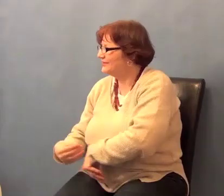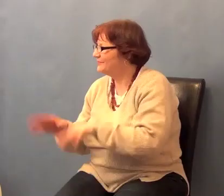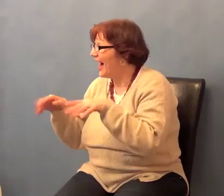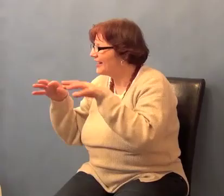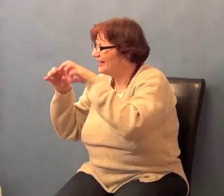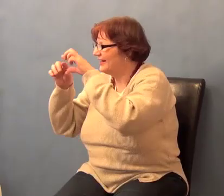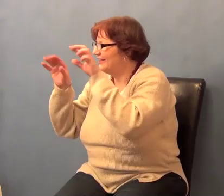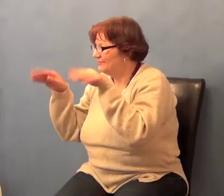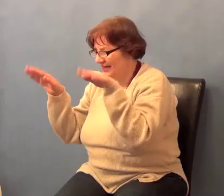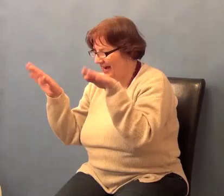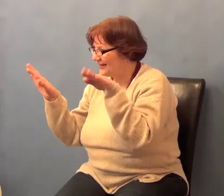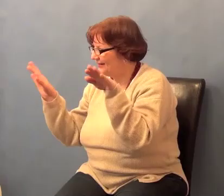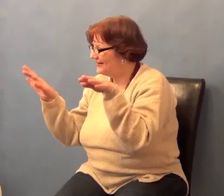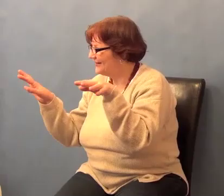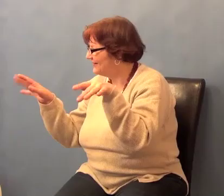Ptak, ptak.